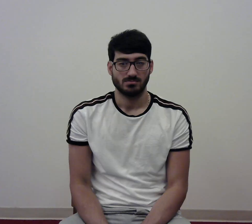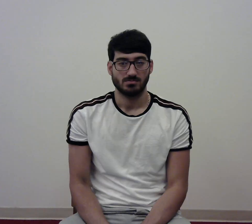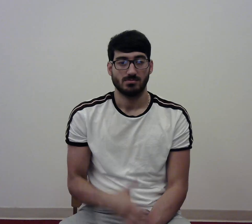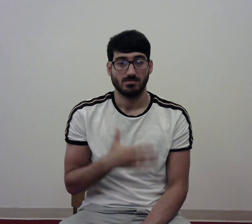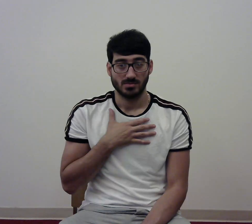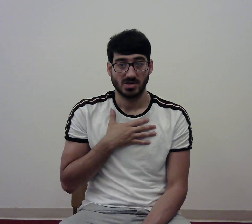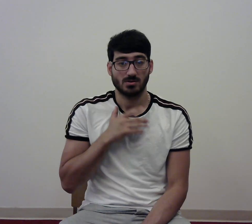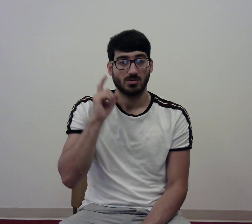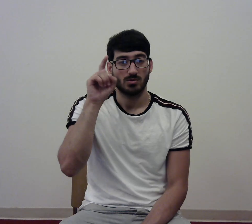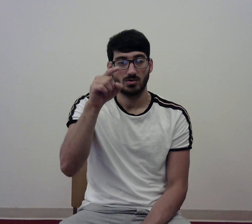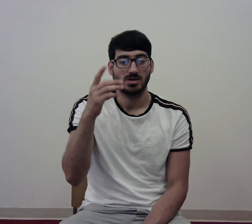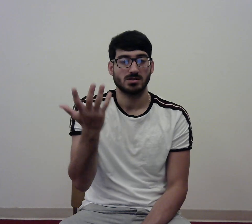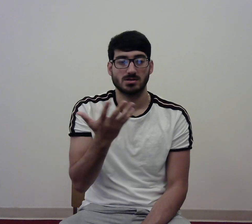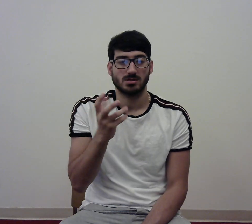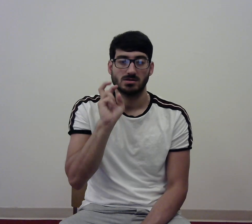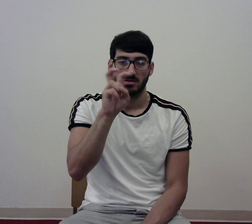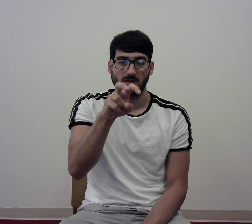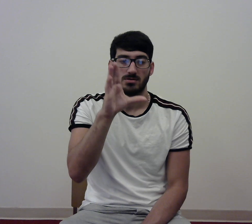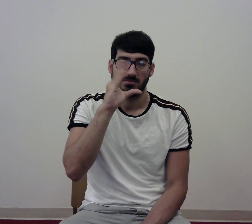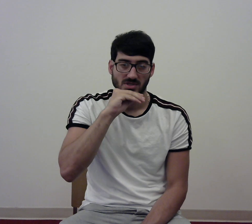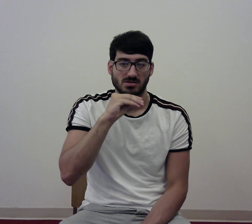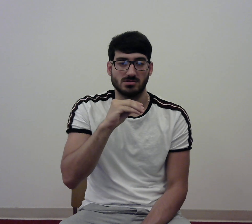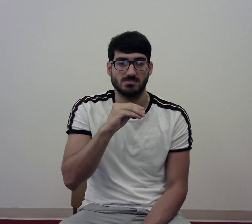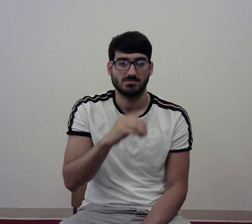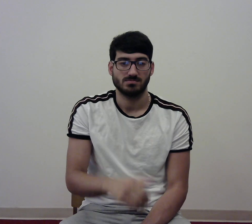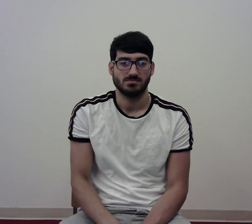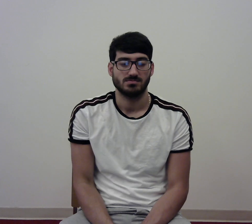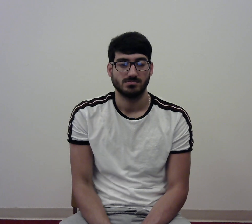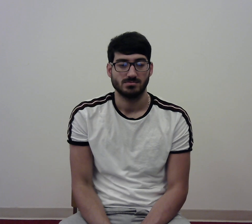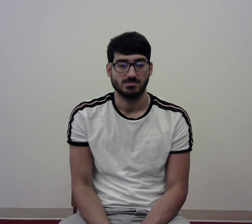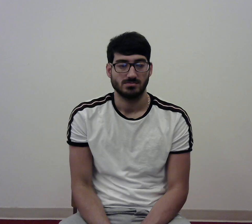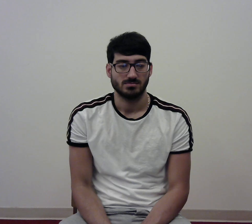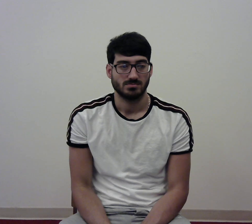Mən ora necə gedə bilərəm?